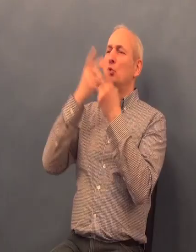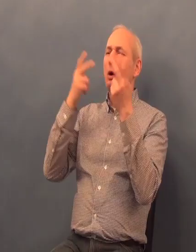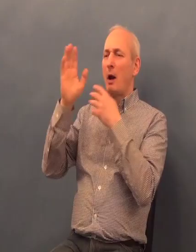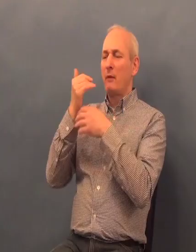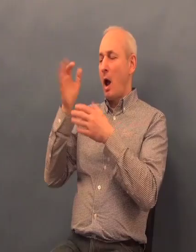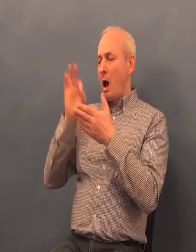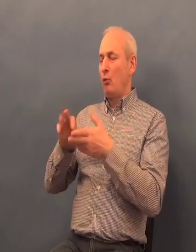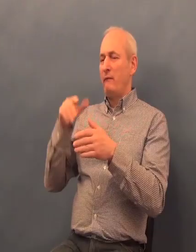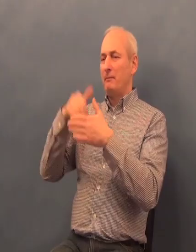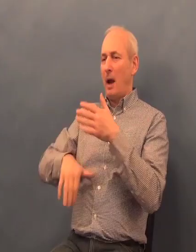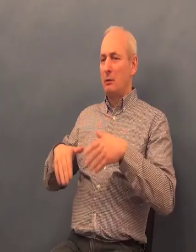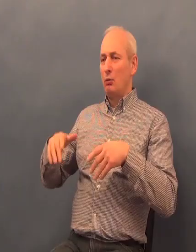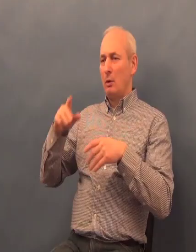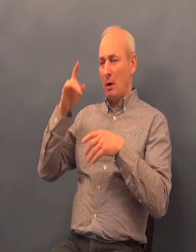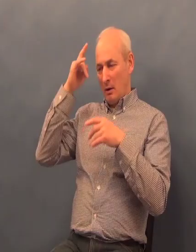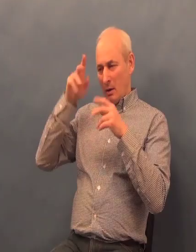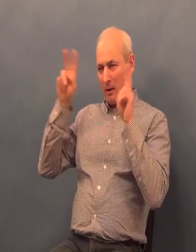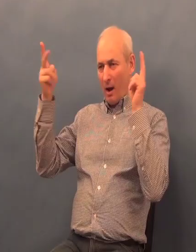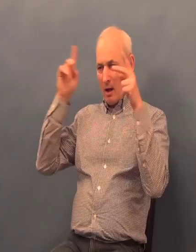Po chwili wpada na rogi jelenia.